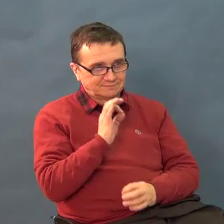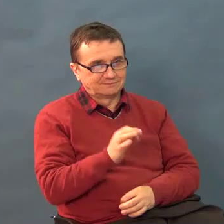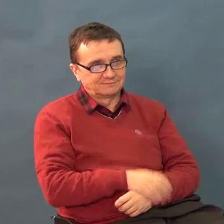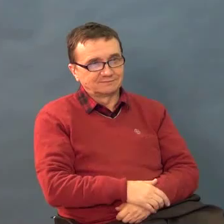Dobrze.